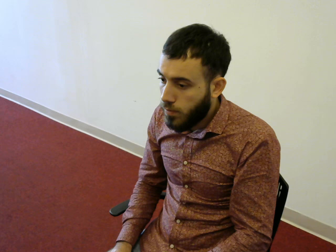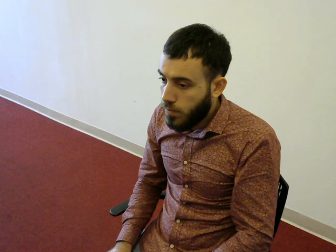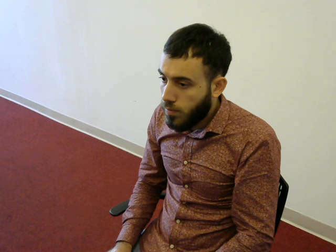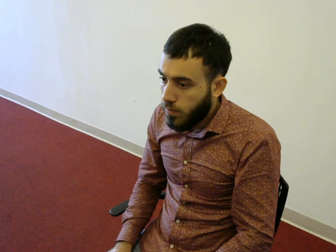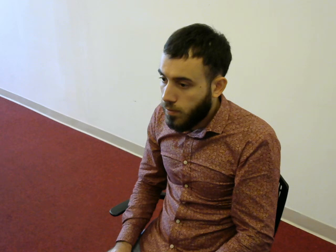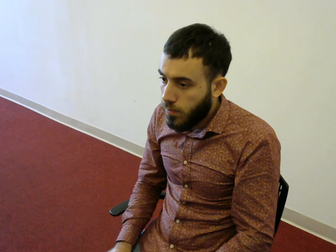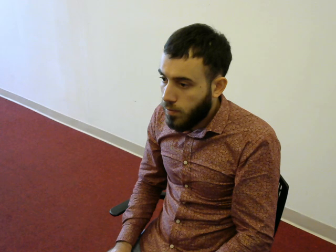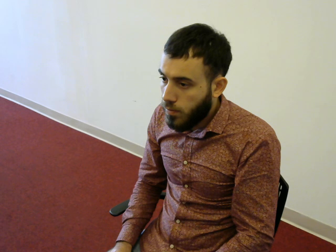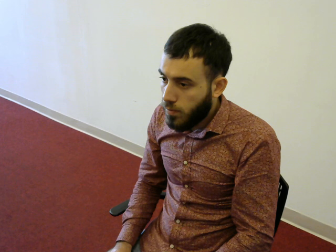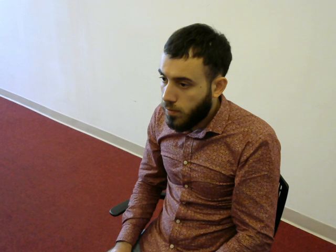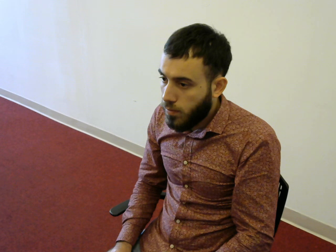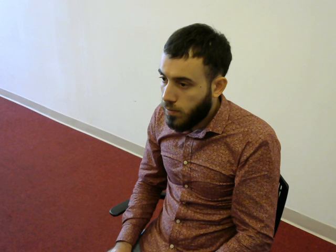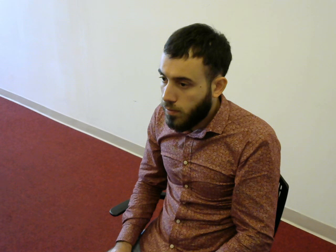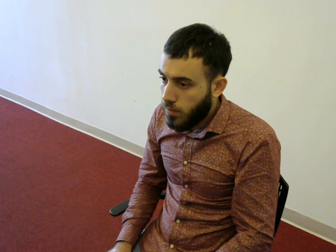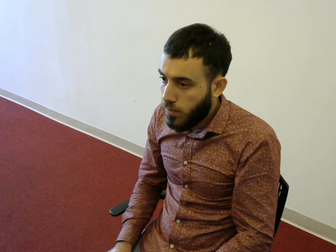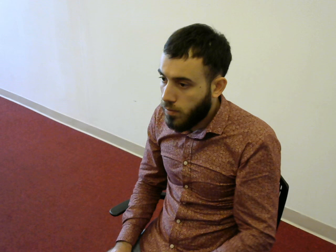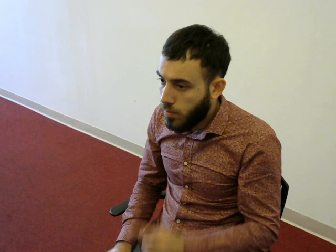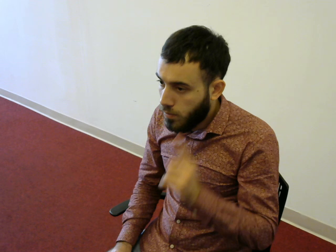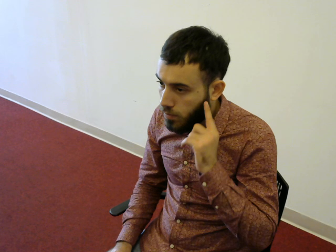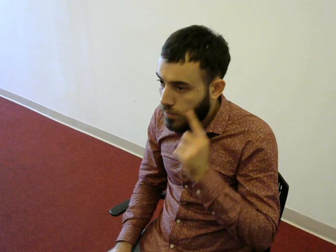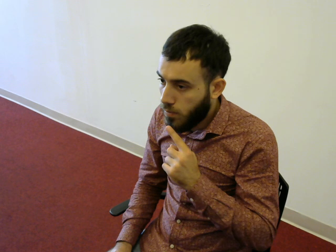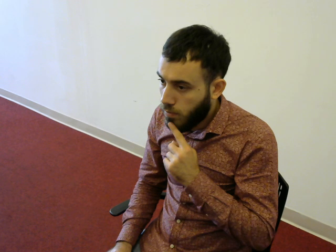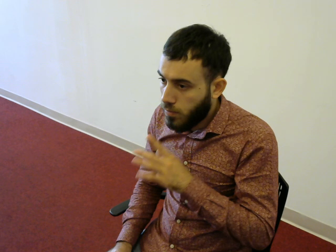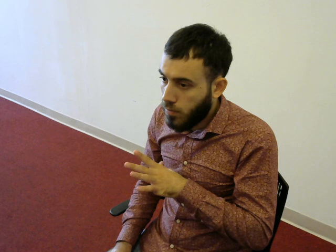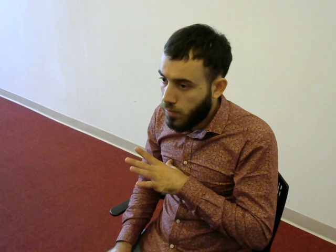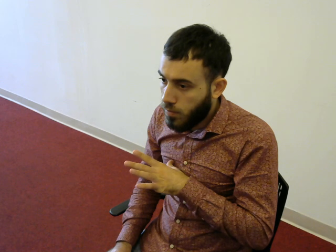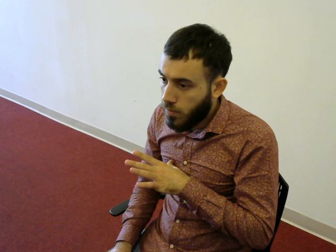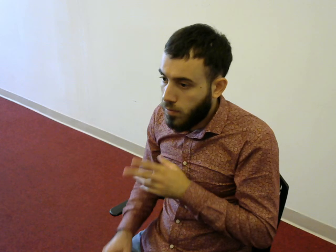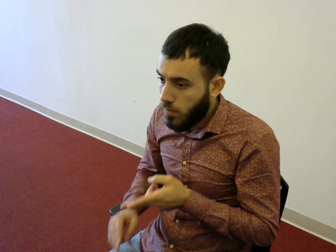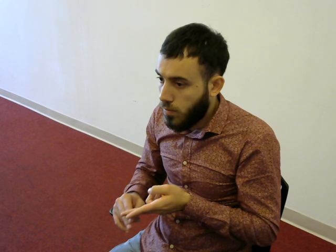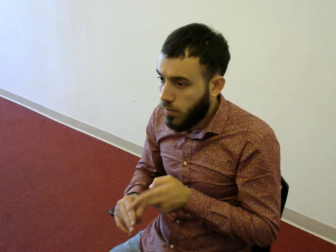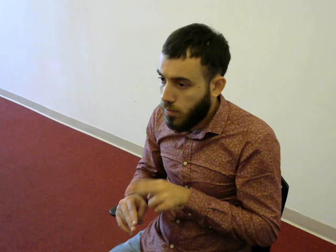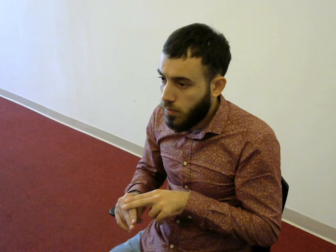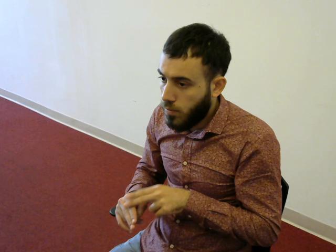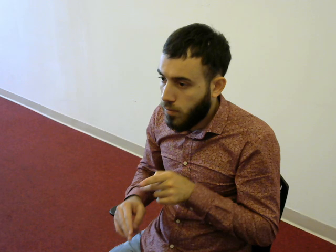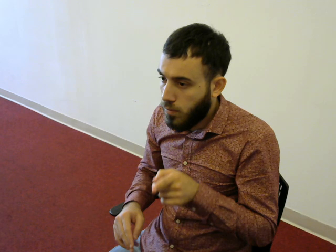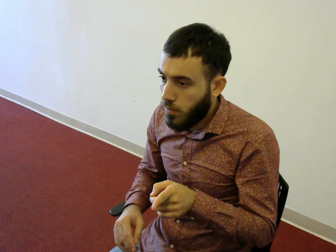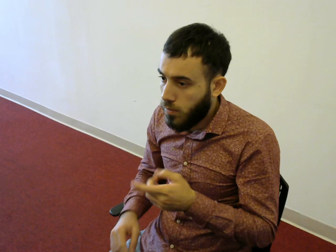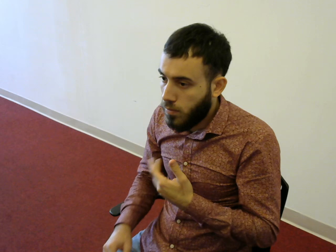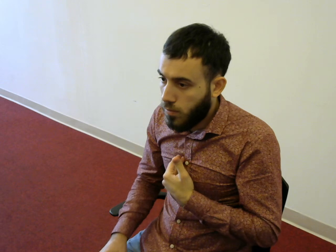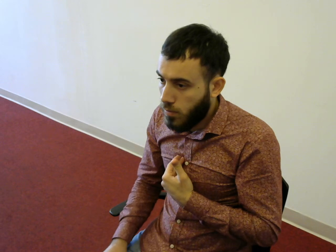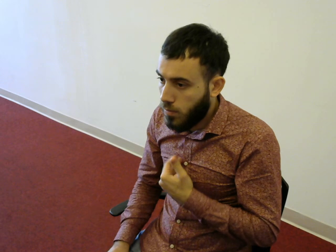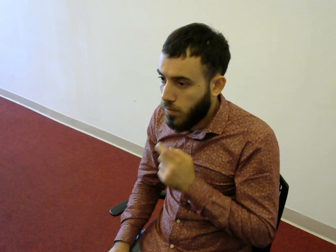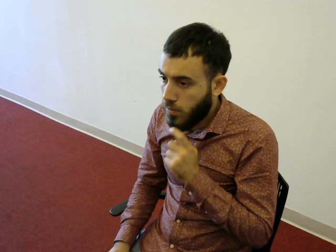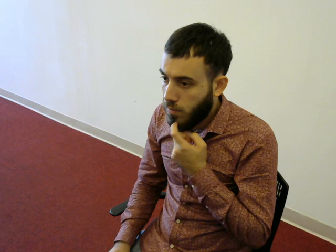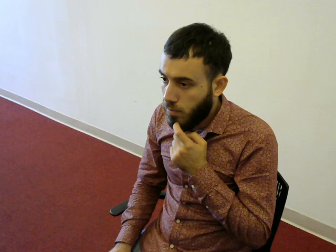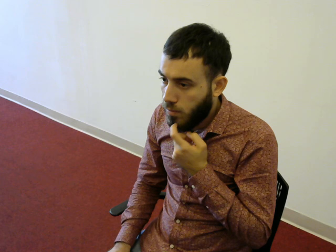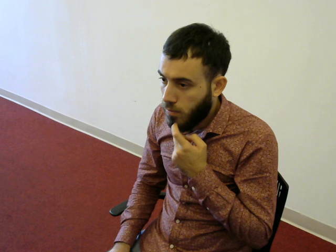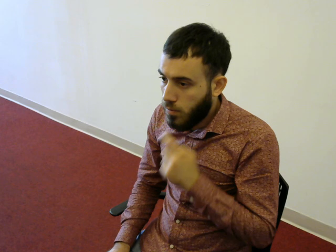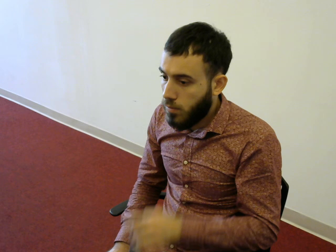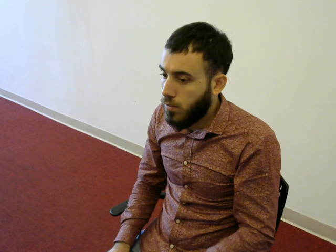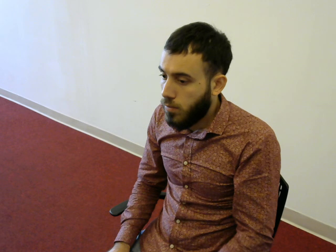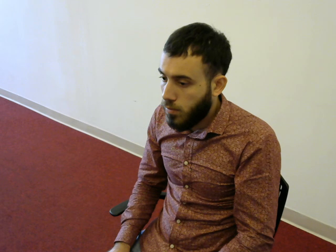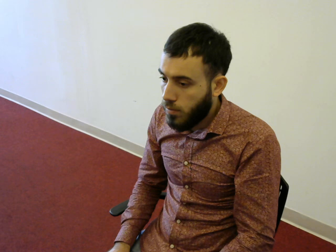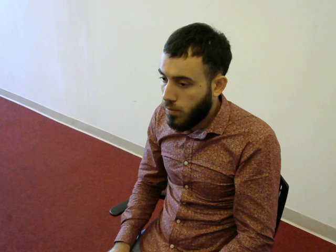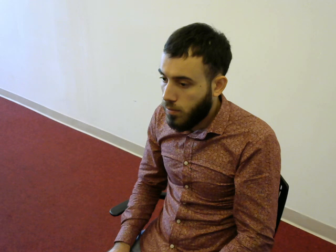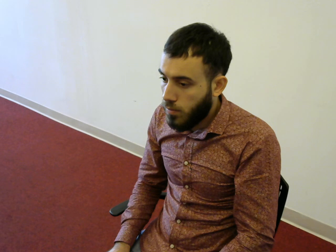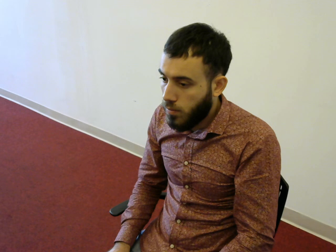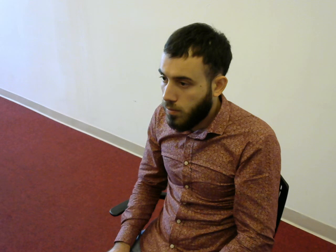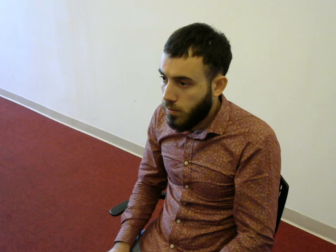Eşitmə məhdudiyyəti olduğuna görə bu mənə çətindir